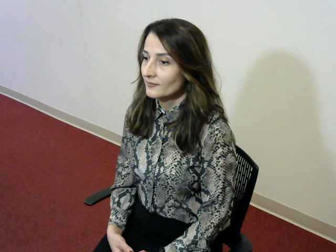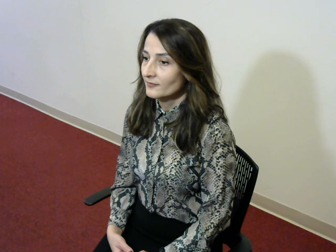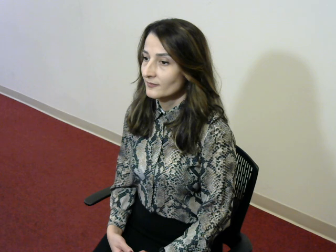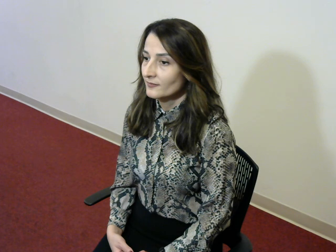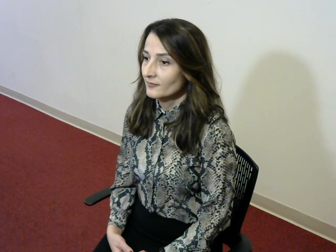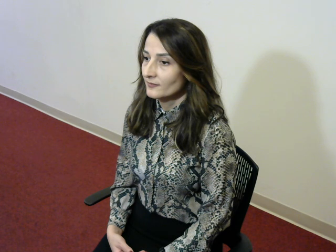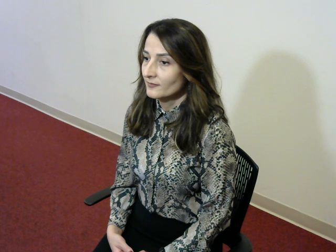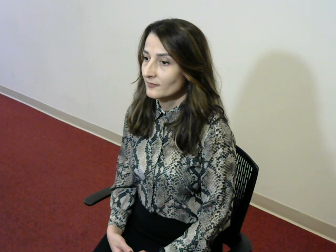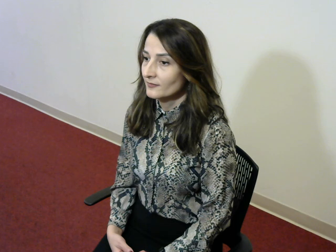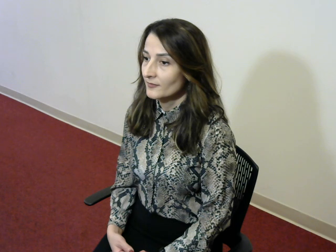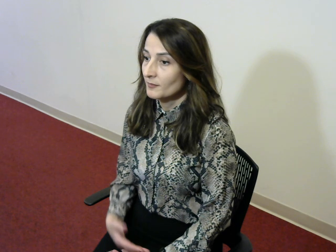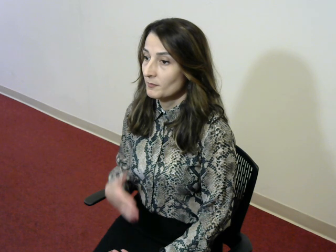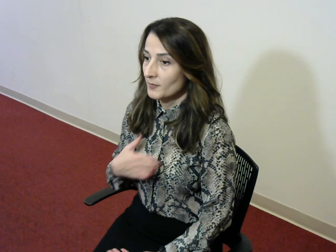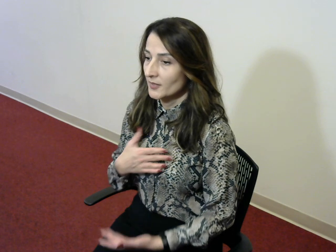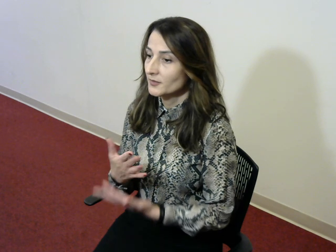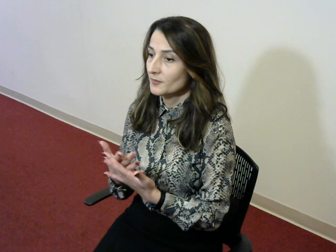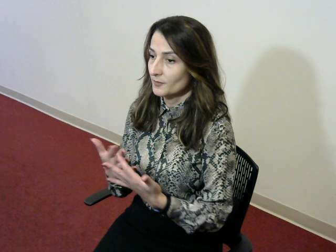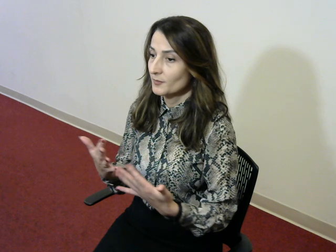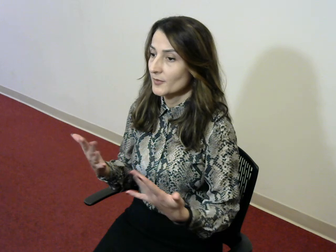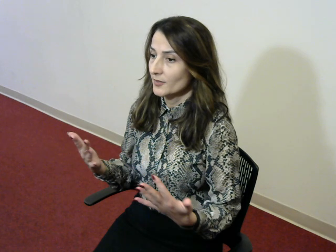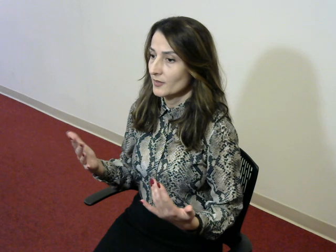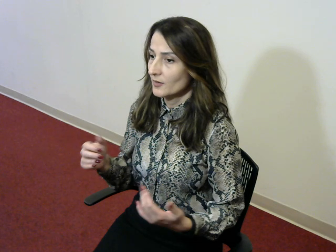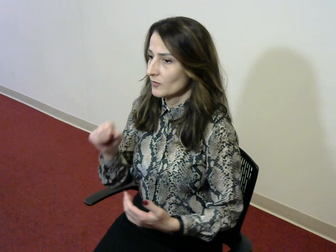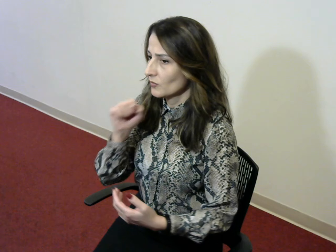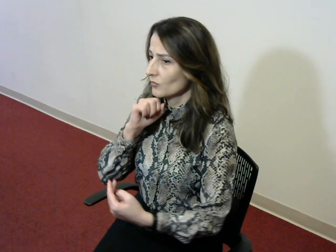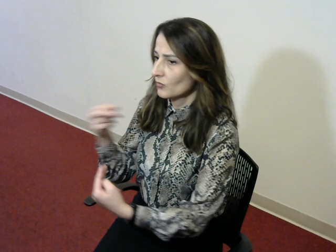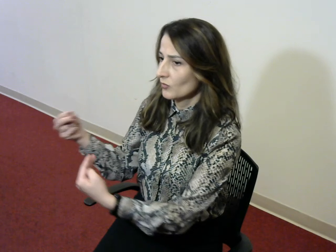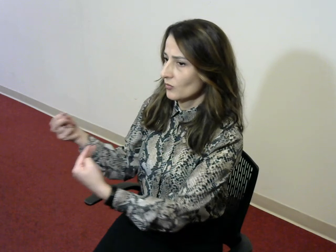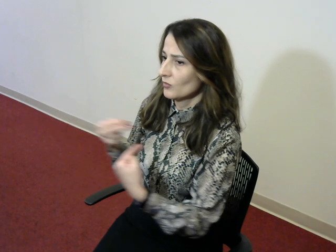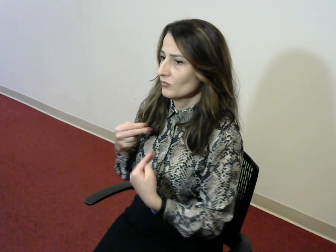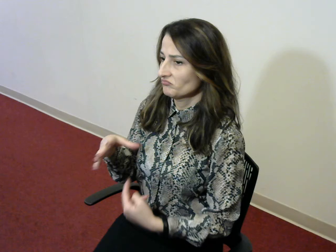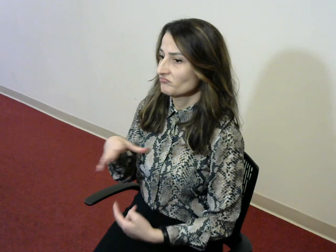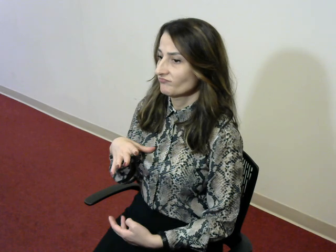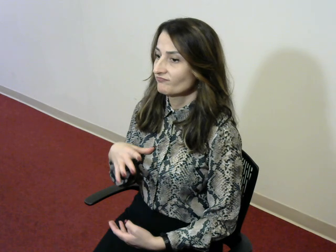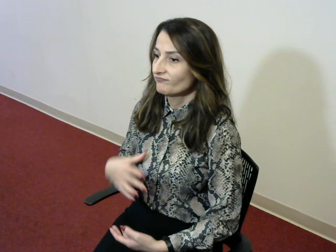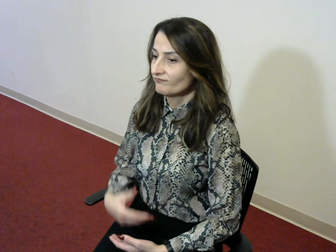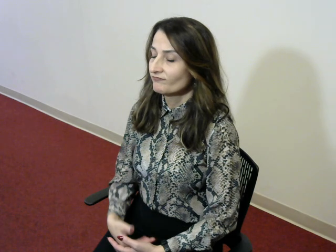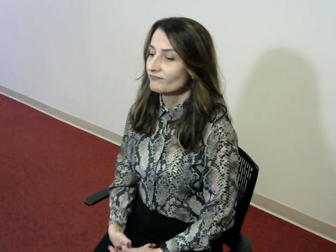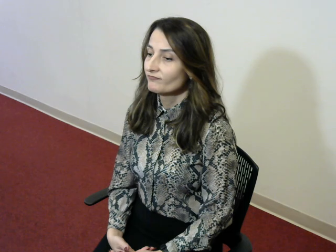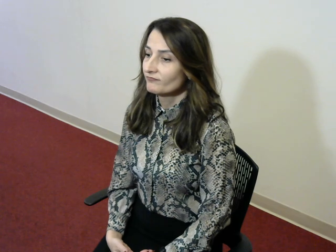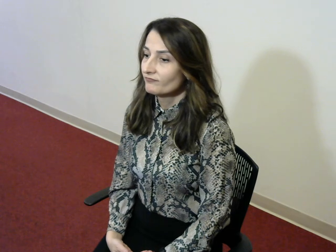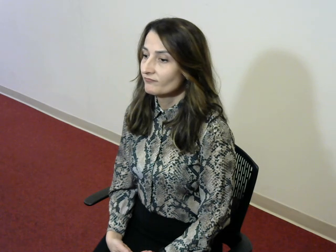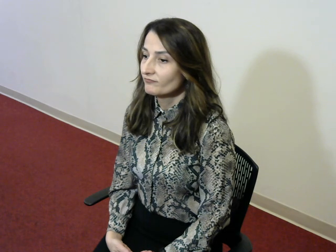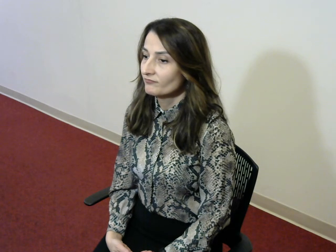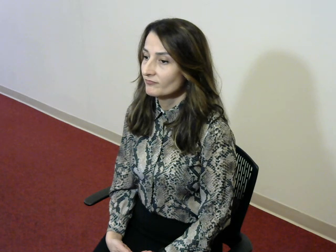Mənim əşyalarımı oğurlayıblar